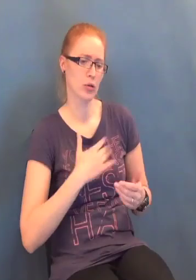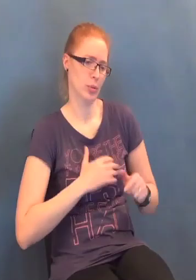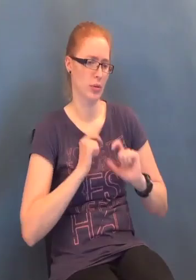Aha.